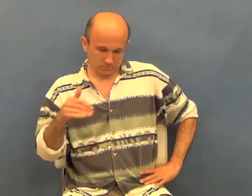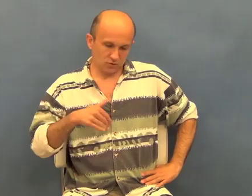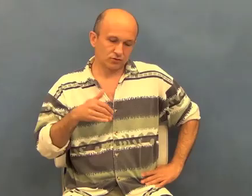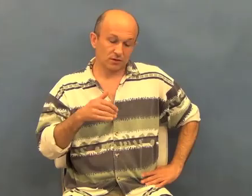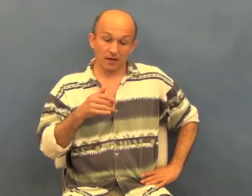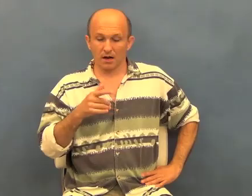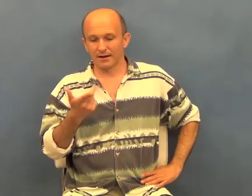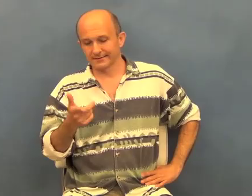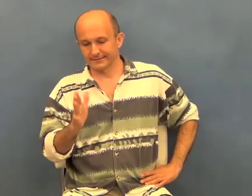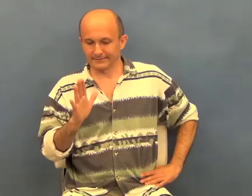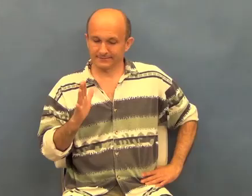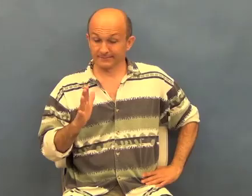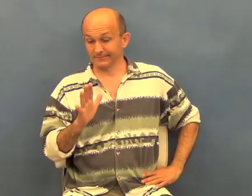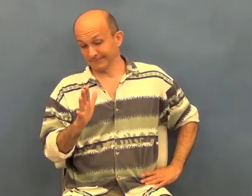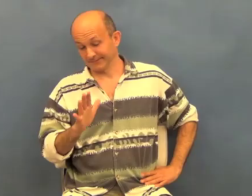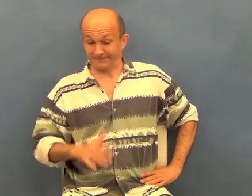Może, chyba...